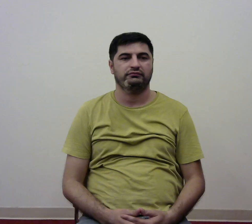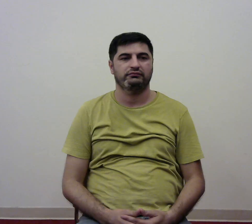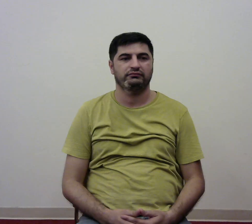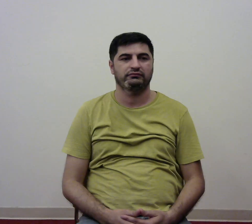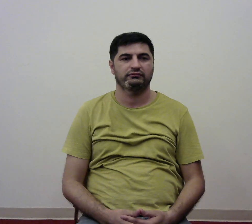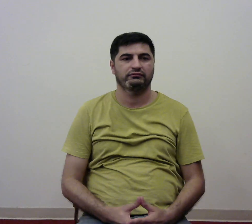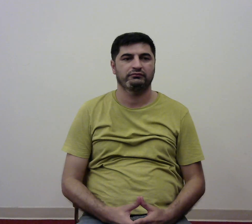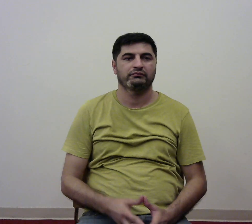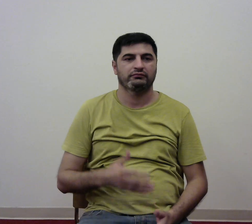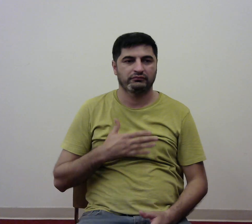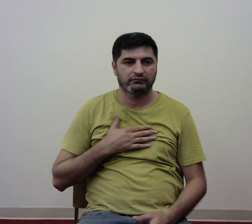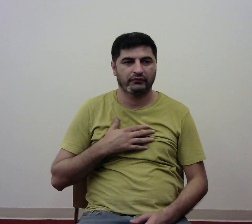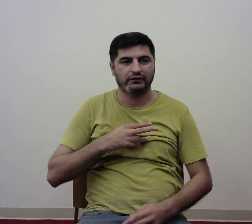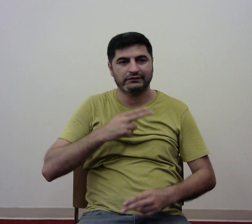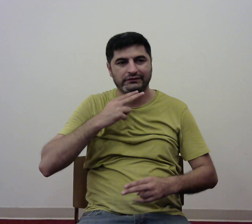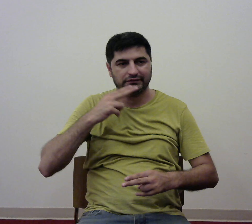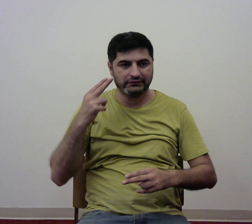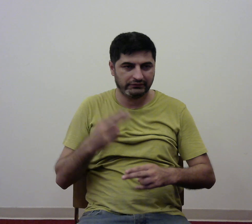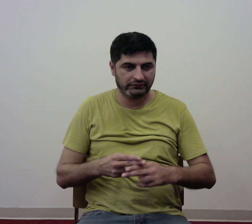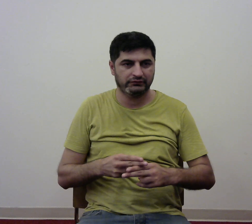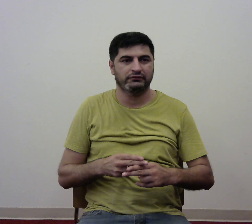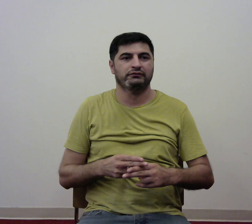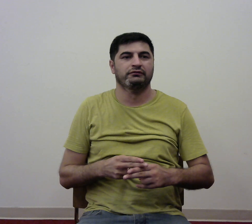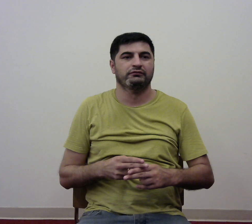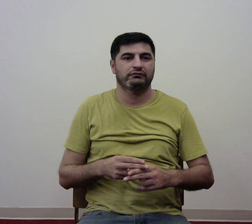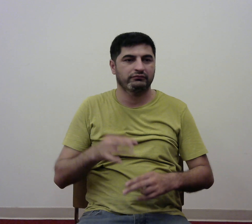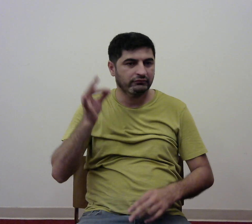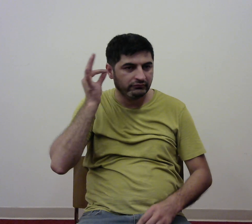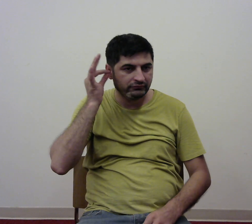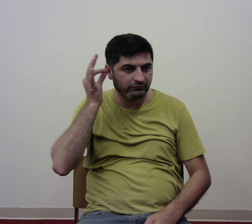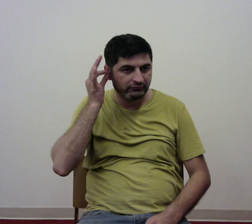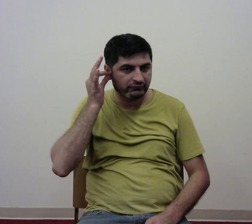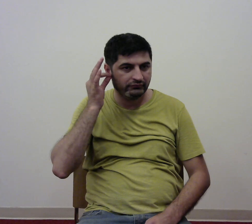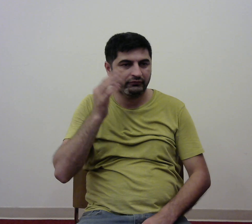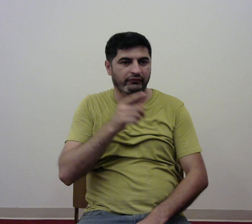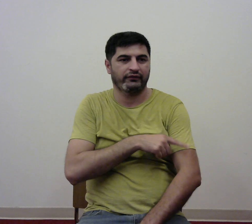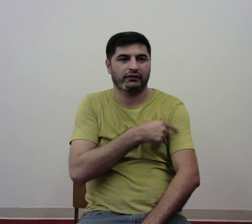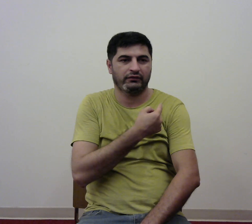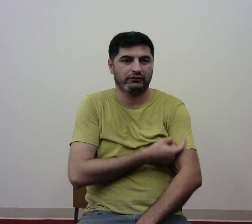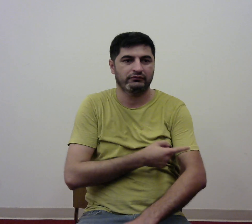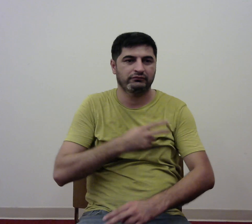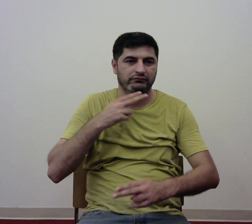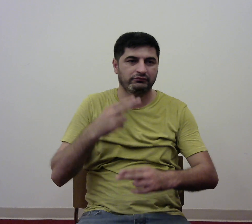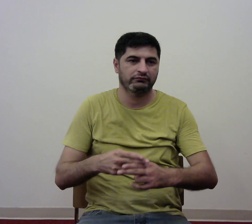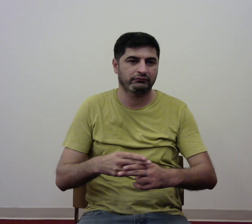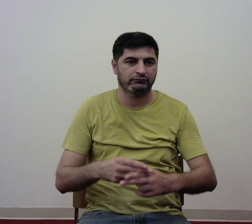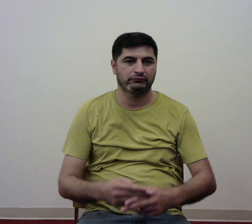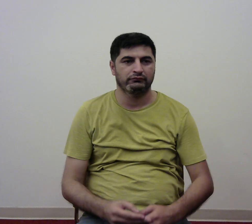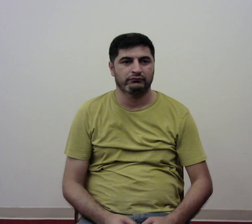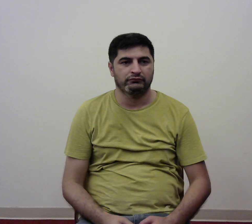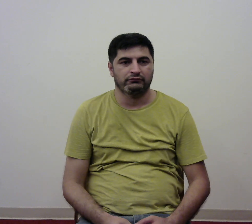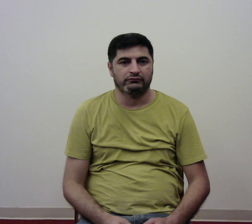Mənim bacım tibb bacısıdır